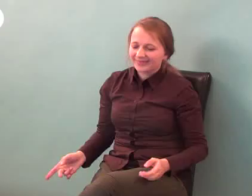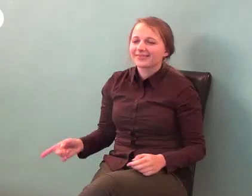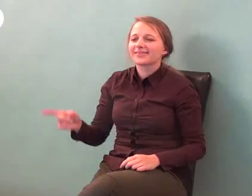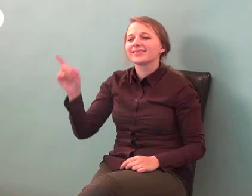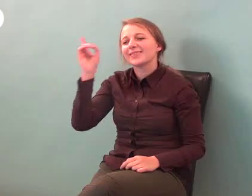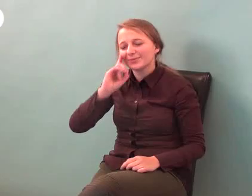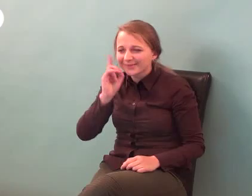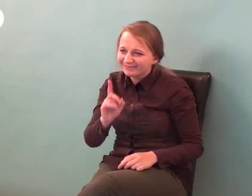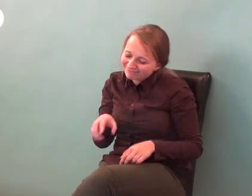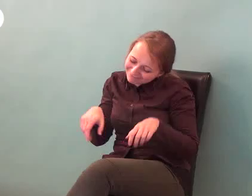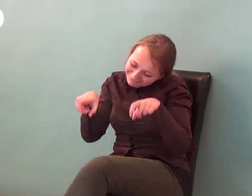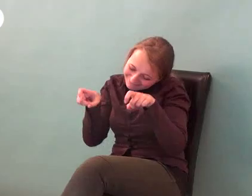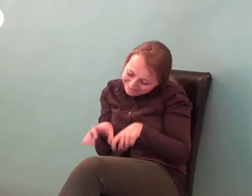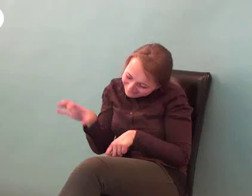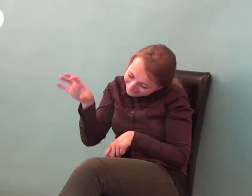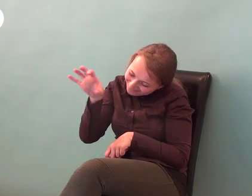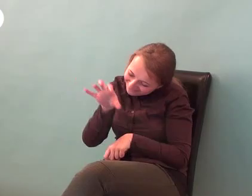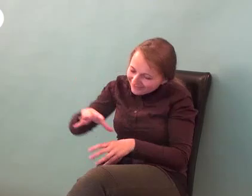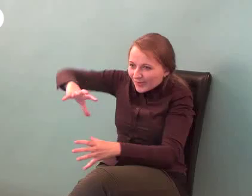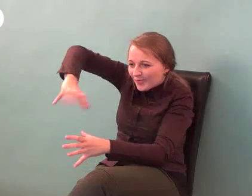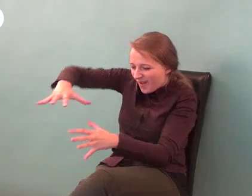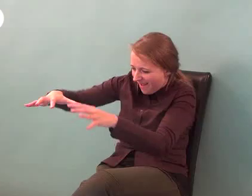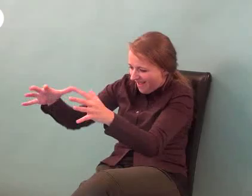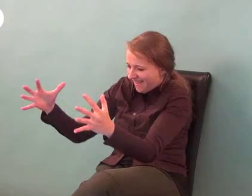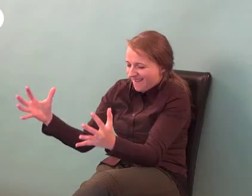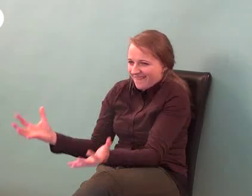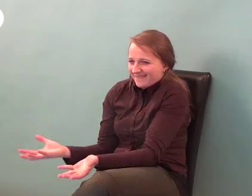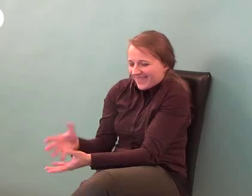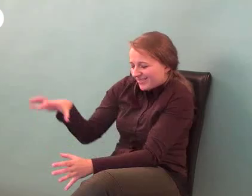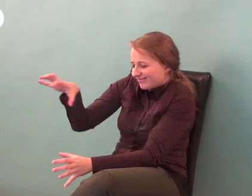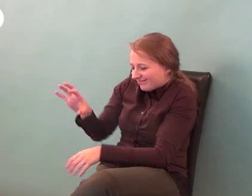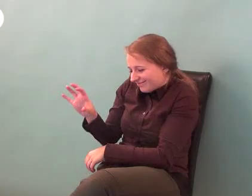Chłopak siedzi i przygląda się dużemu słojowi.